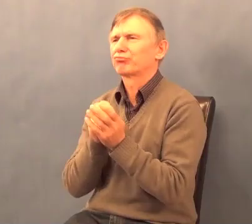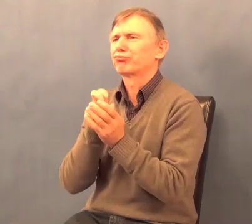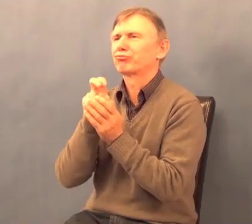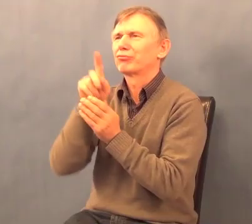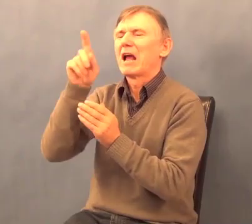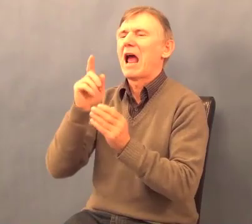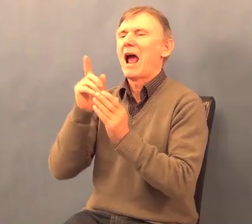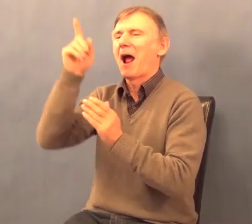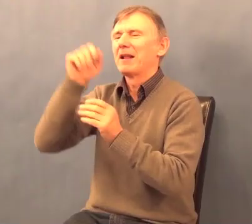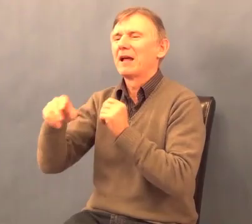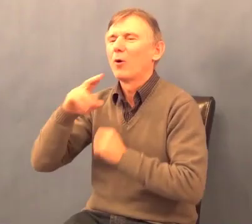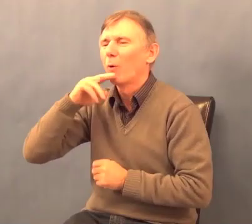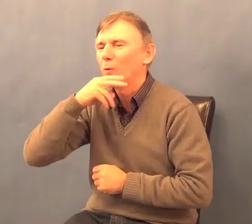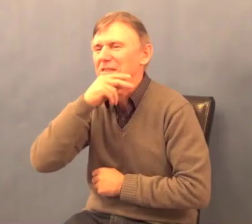Tam na drzewie rosną gruszki.